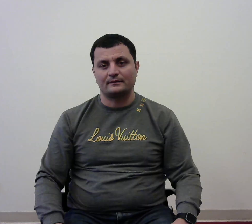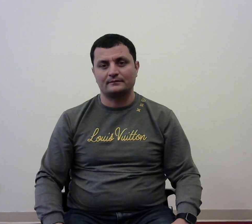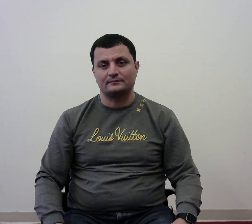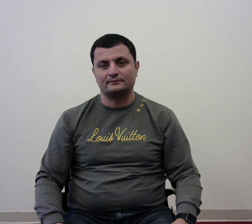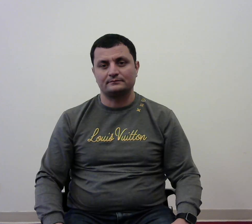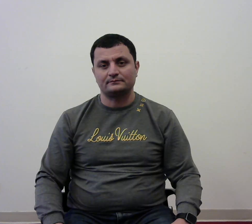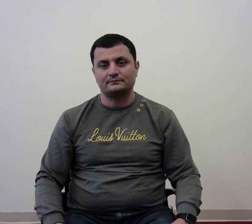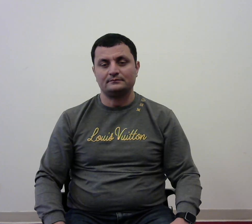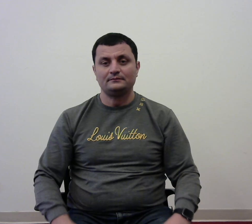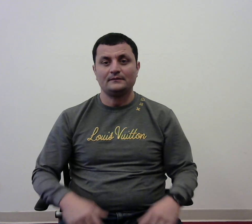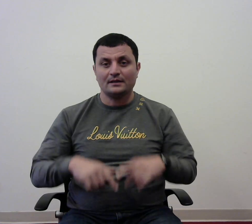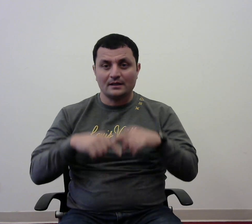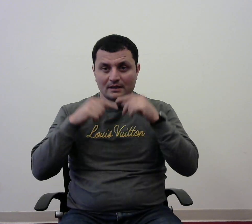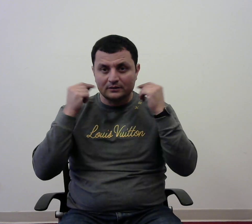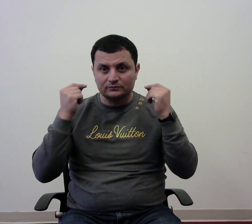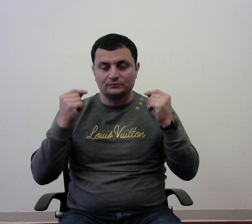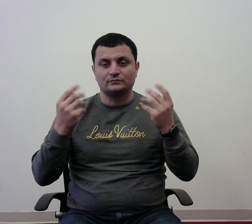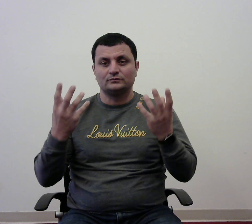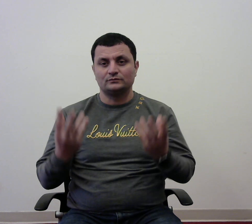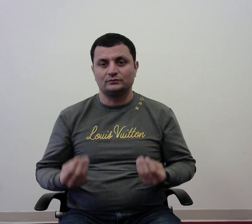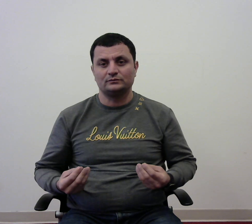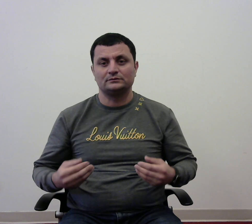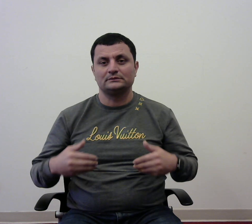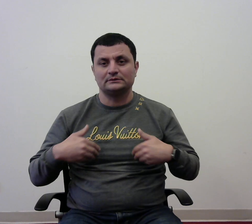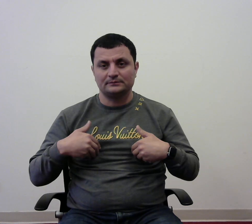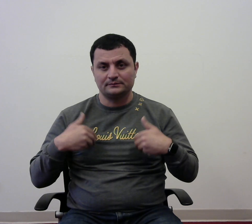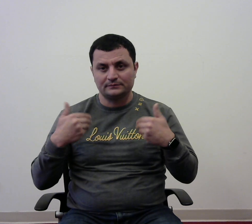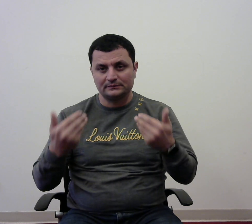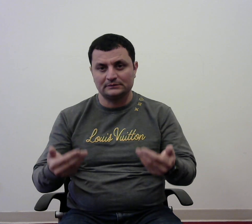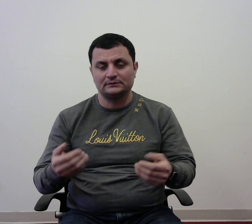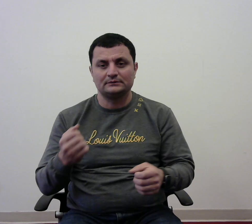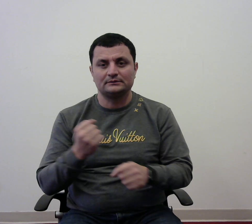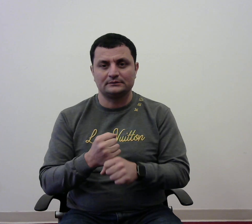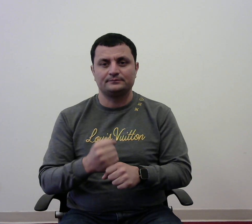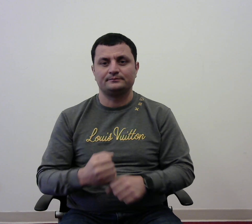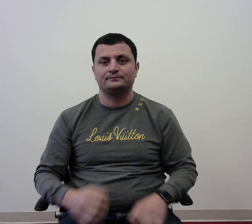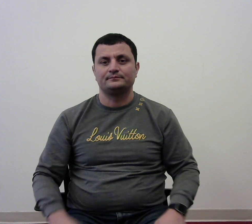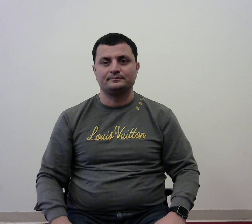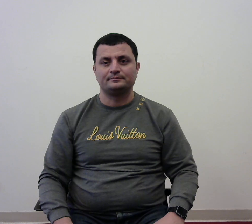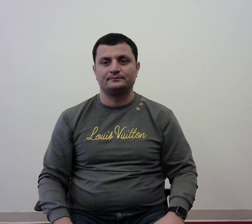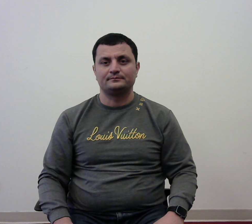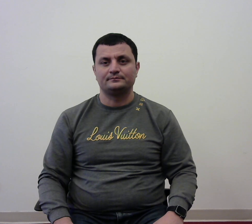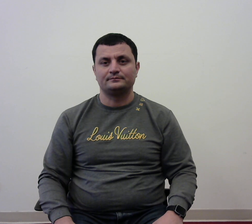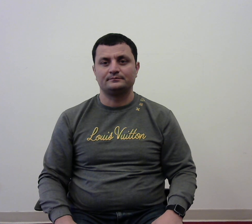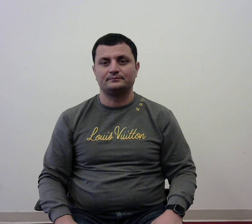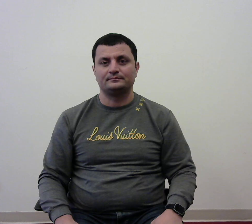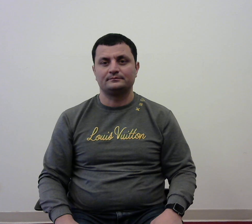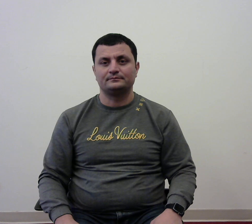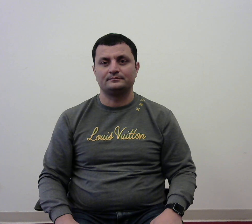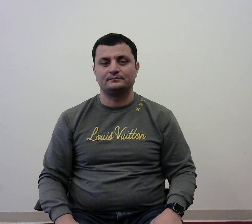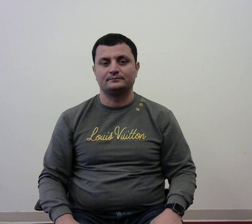Ad gününü təbrik edirəm